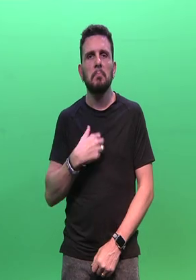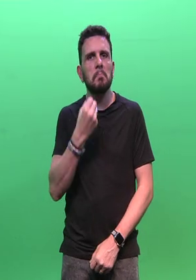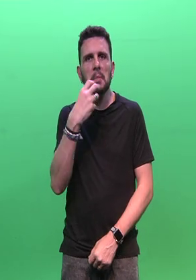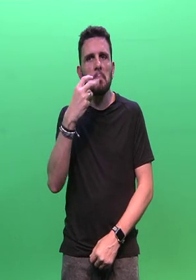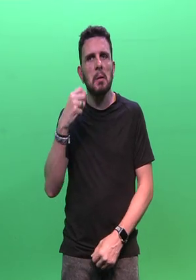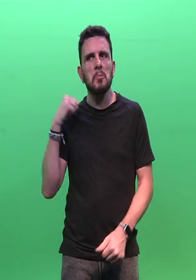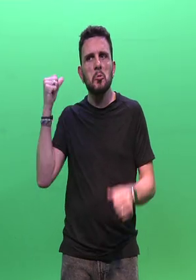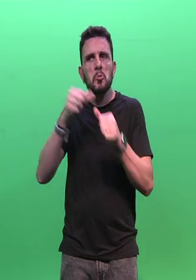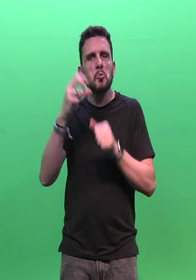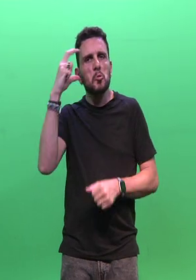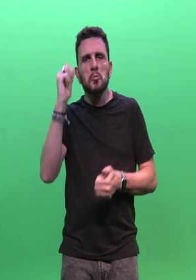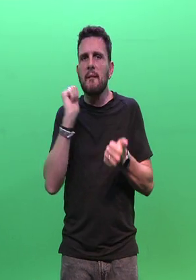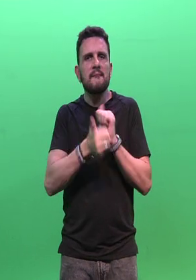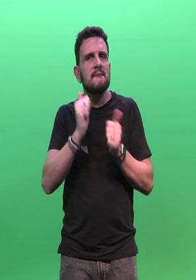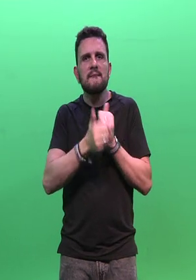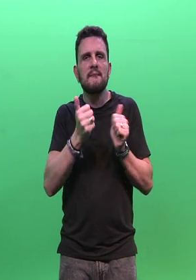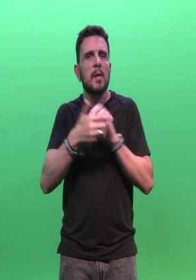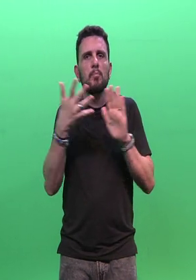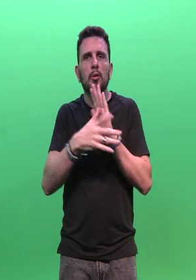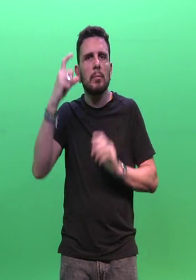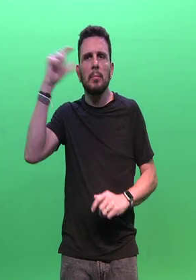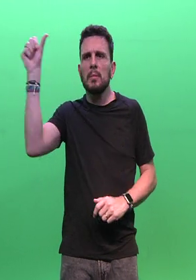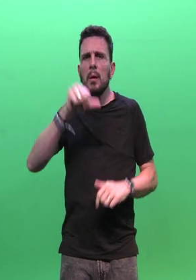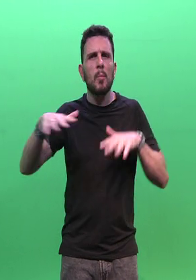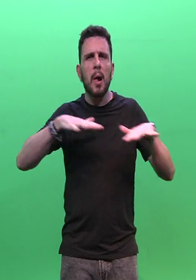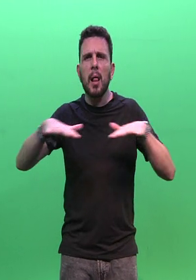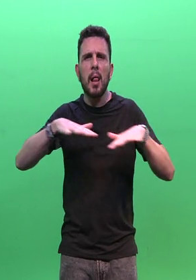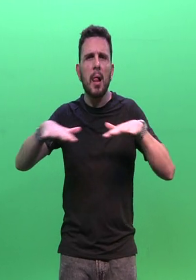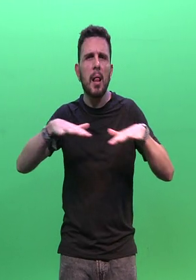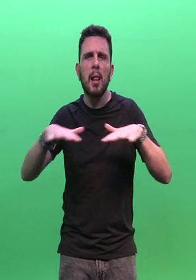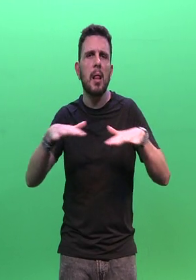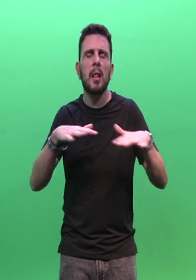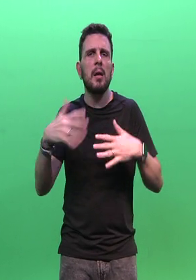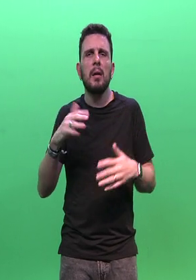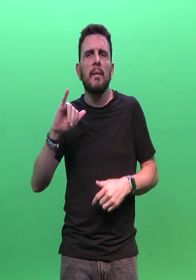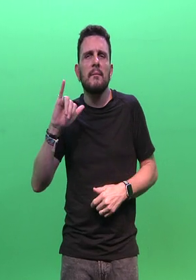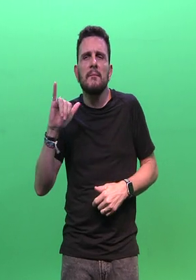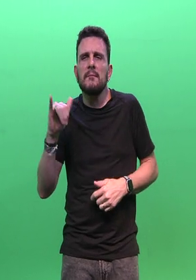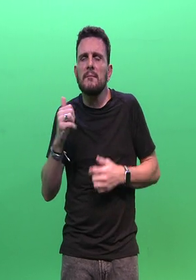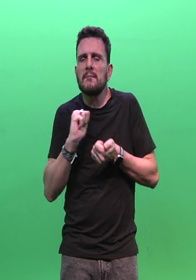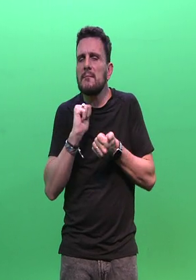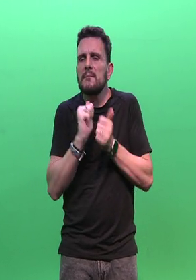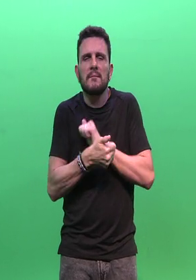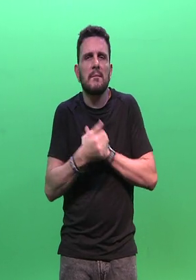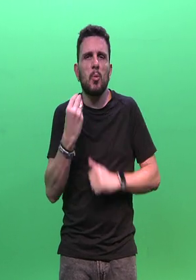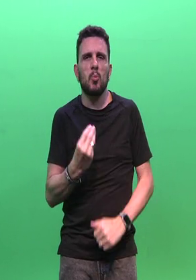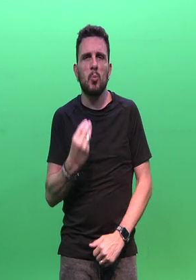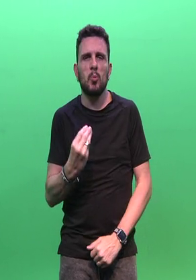Sempre dormo com un tronc, perquè estic tot el dia actiu, en moviment, estic molt cansat i dormo molt bé.